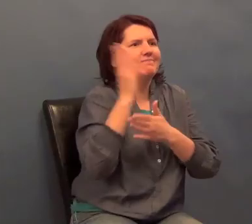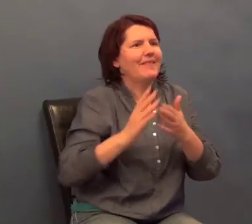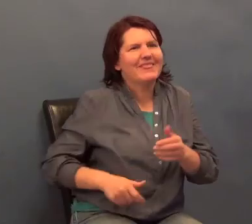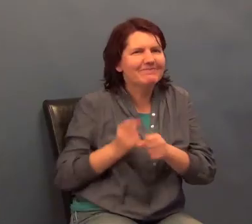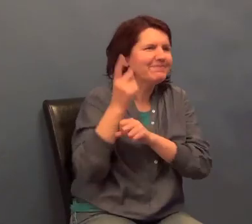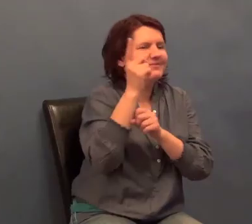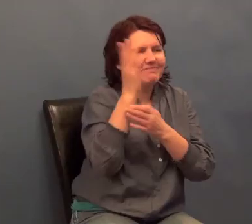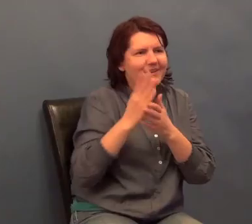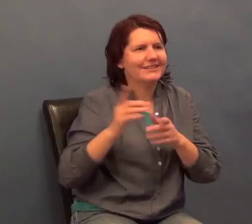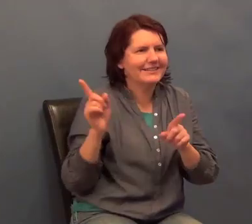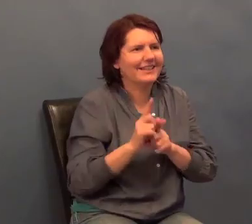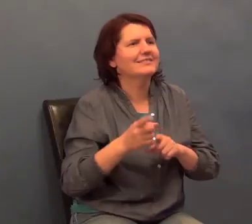Tłucze szyby kamieniami z kieszeni.